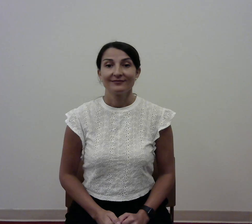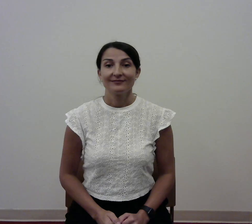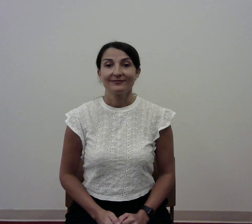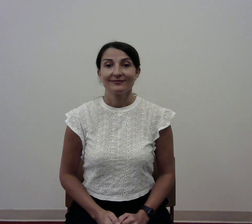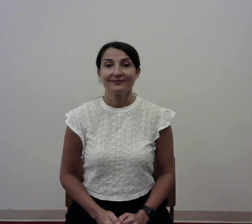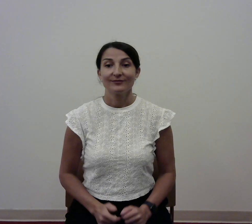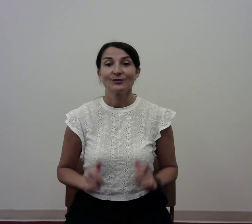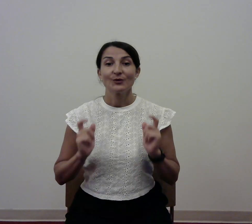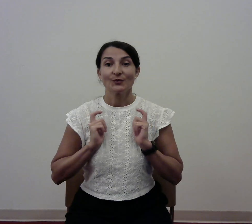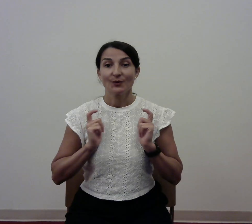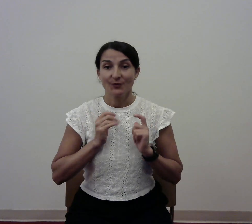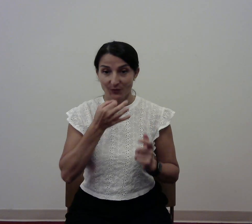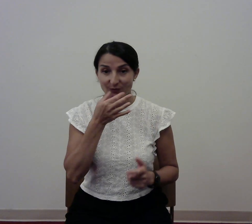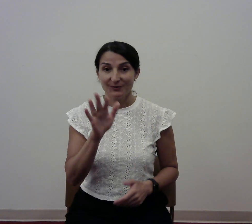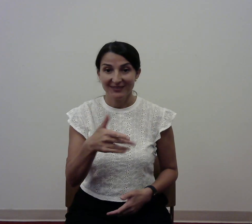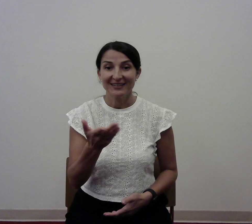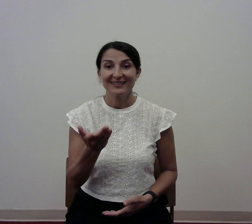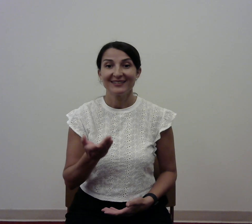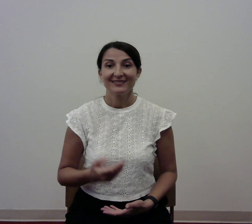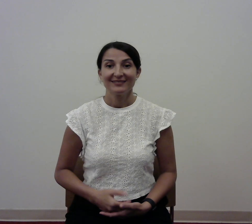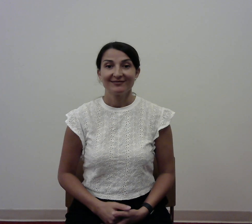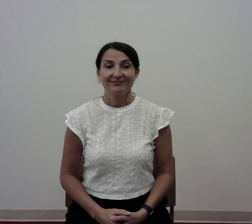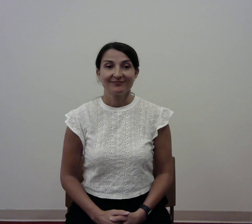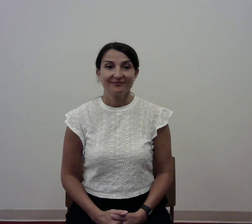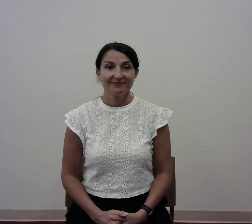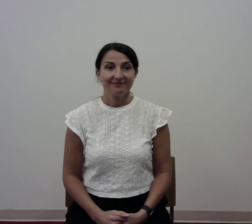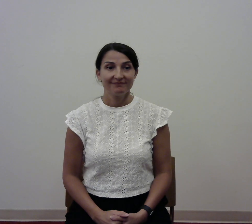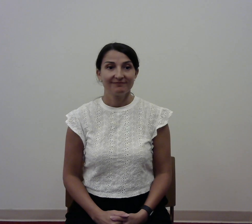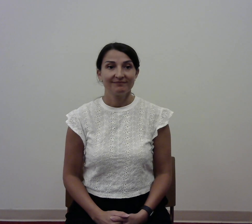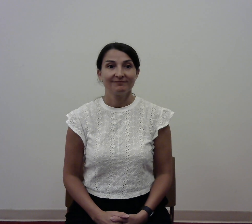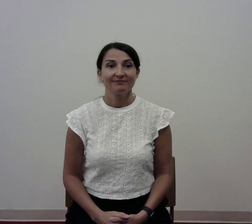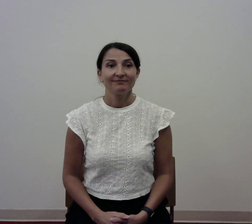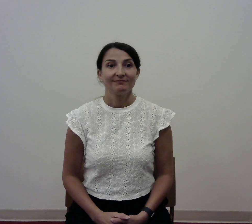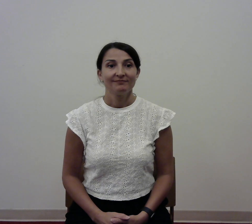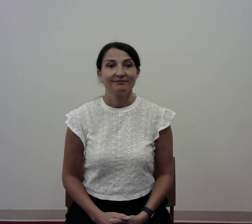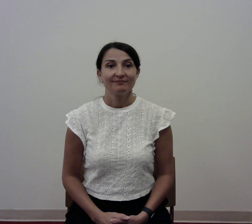Köynəyim xoşuna gəlir?